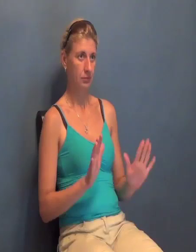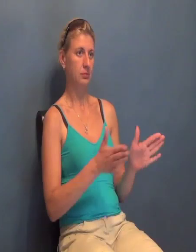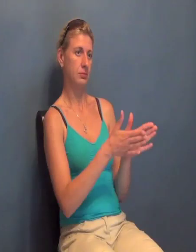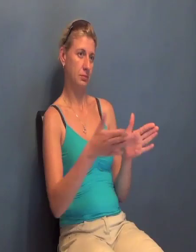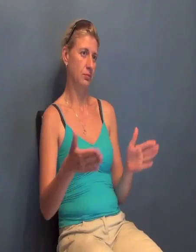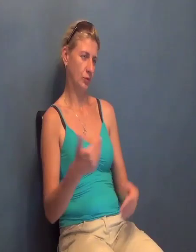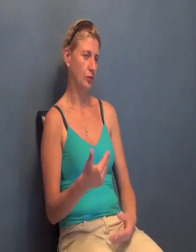A tak dalej.